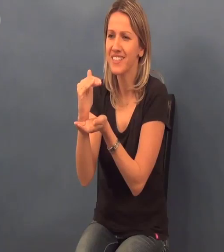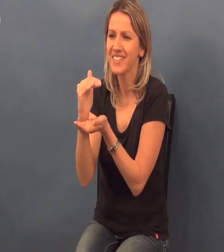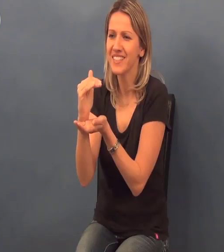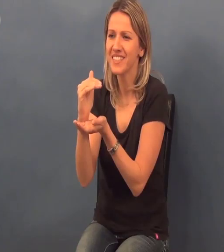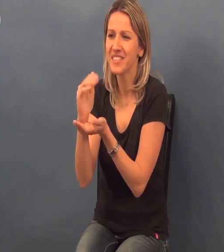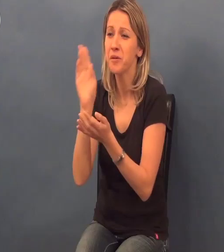Bajka.